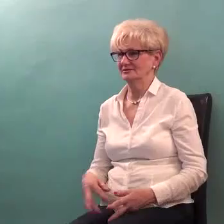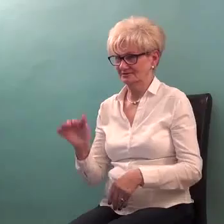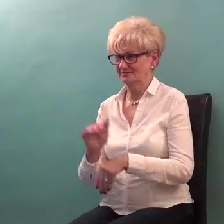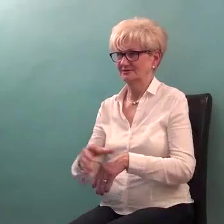Zgadza się.